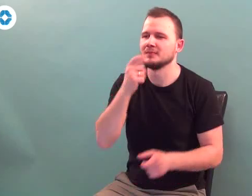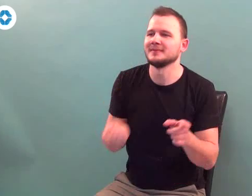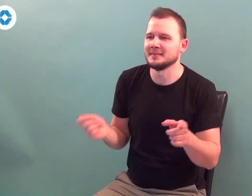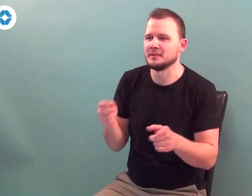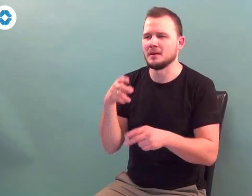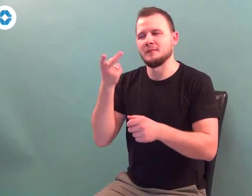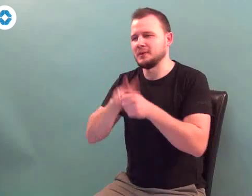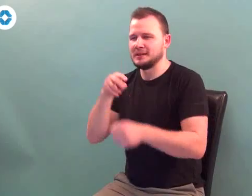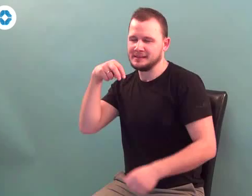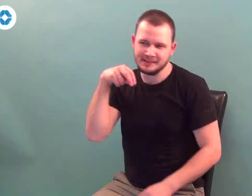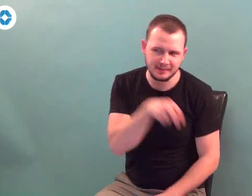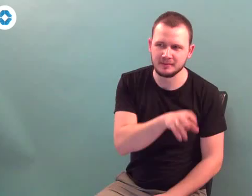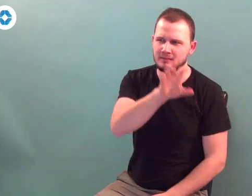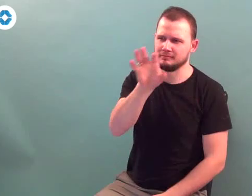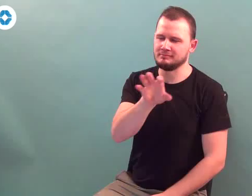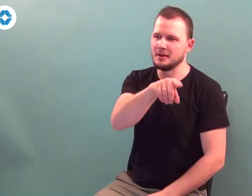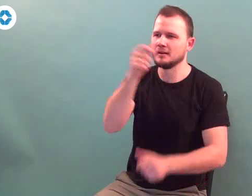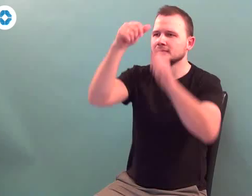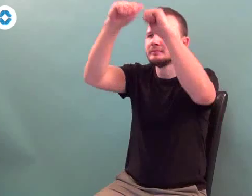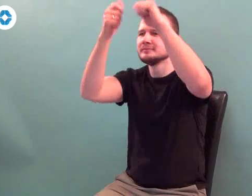Policjant idzie tam drugi raz i widzi, jak Chaplin okleja szybę.